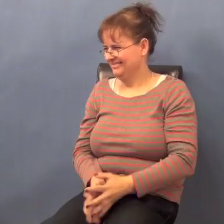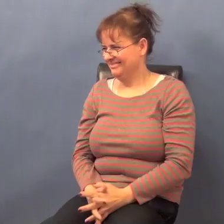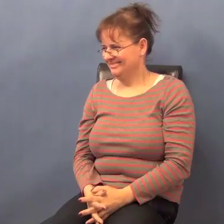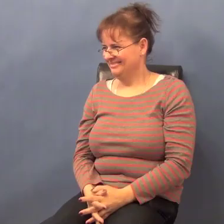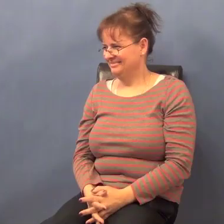Nie udaje się.